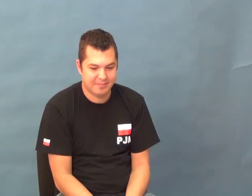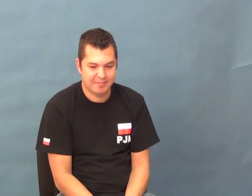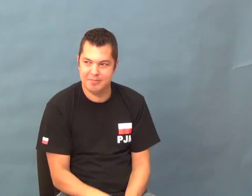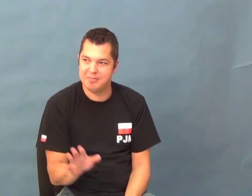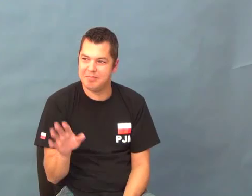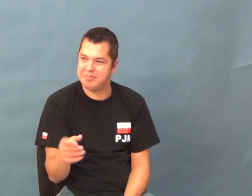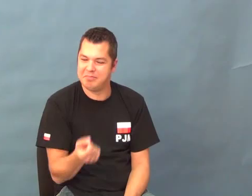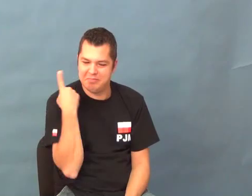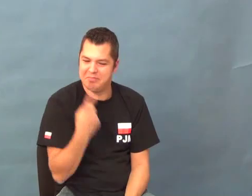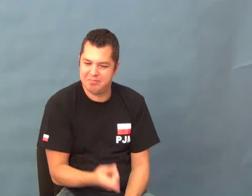To dla mnie coś dziwnego.